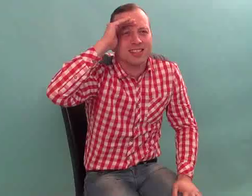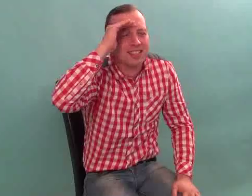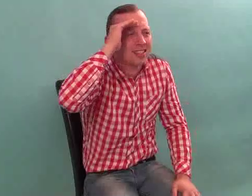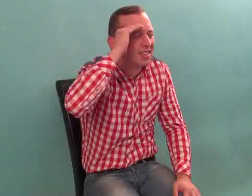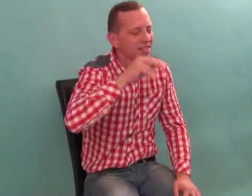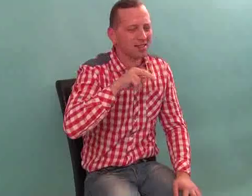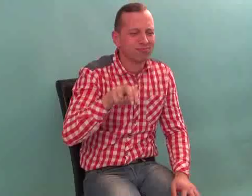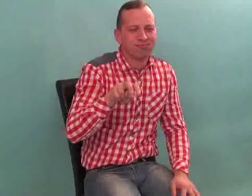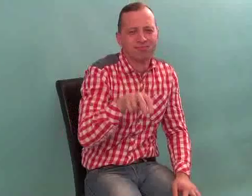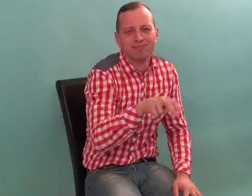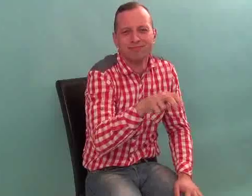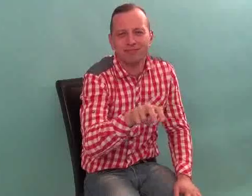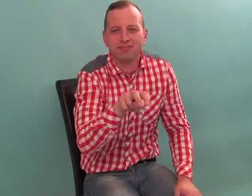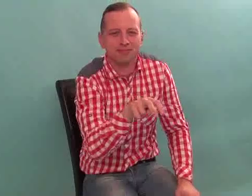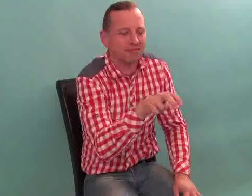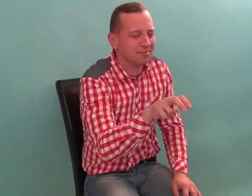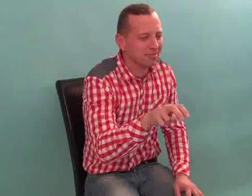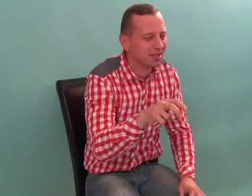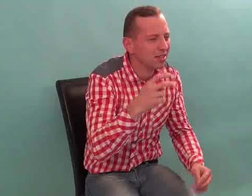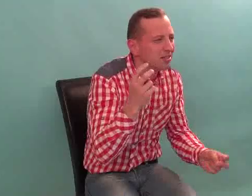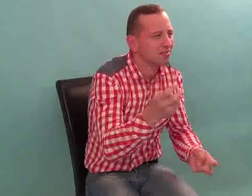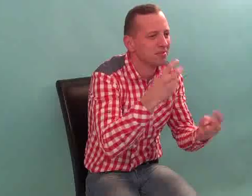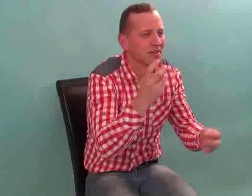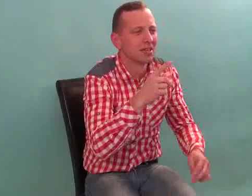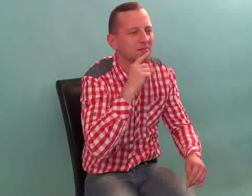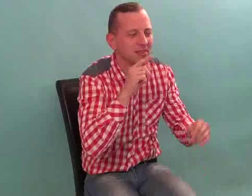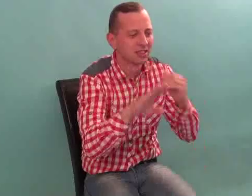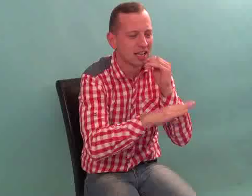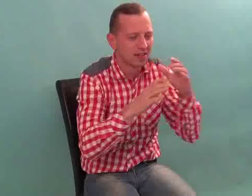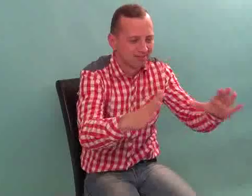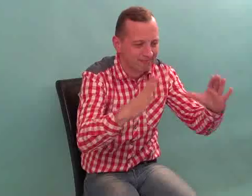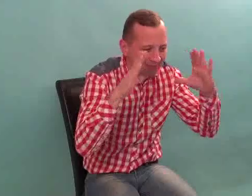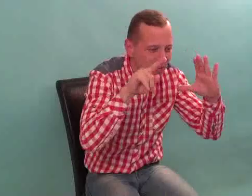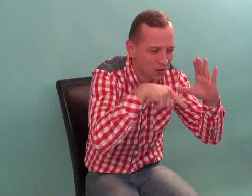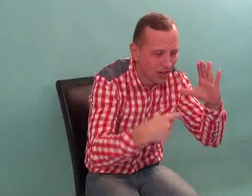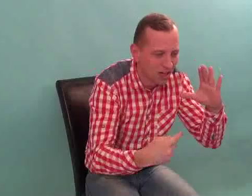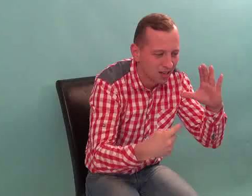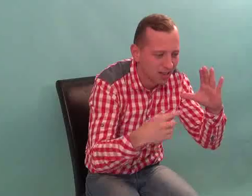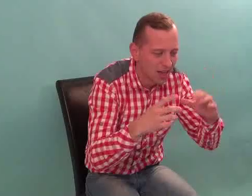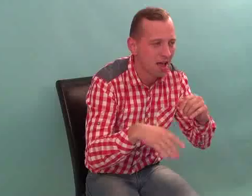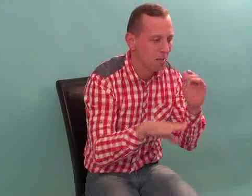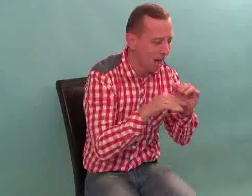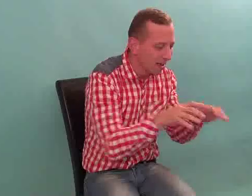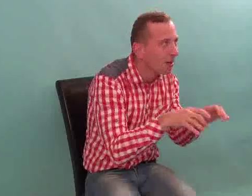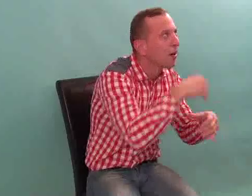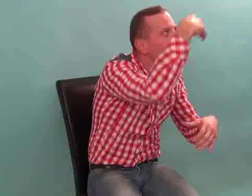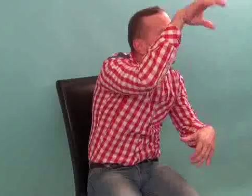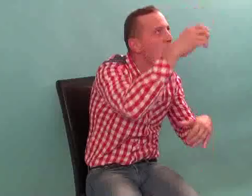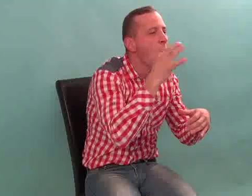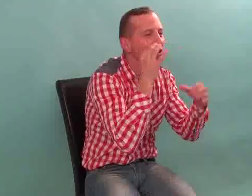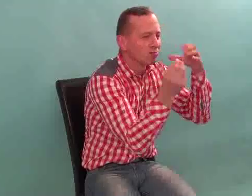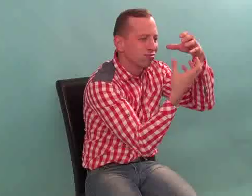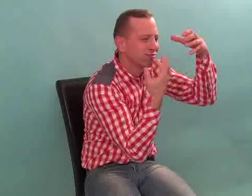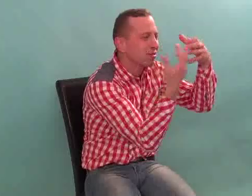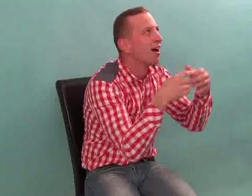Idą dalej i szukają aż natknęli się na drzewo, była dziura to bawili się, a na górze był ul pszczeli.